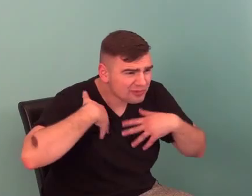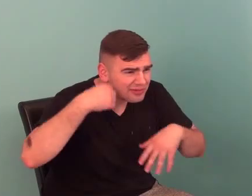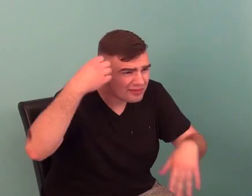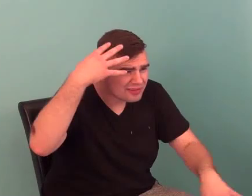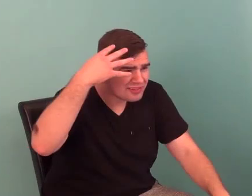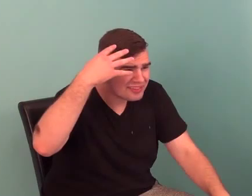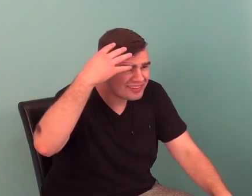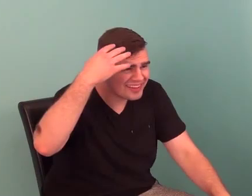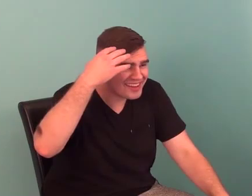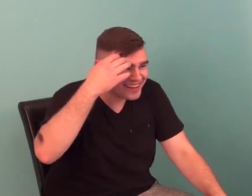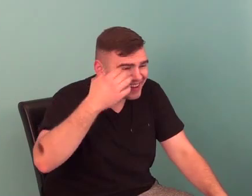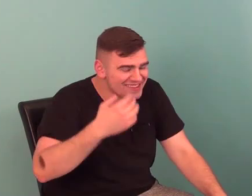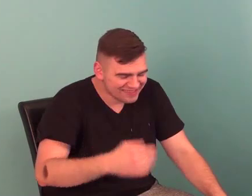Prysznic?